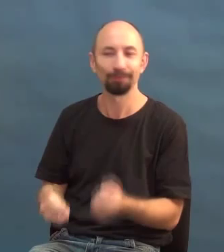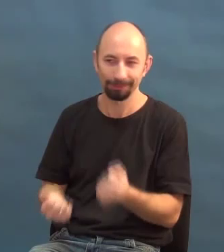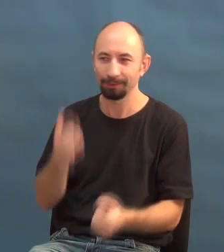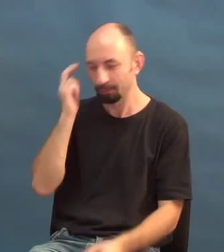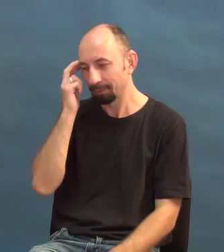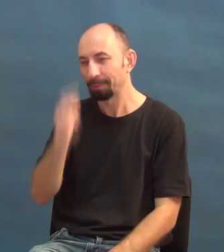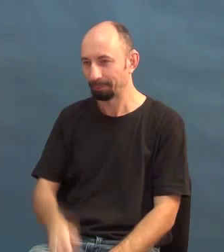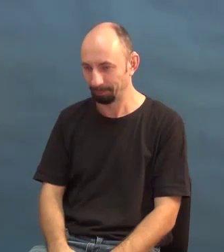Trudno, rozumiem.